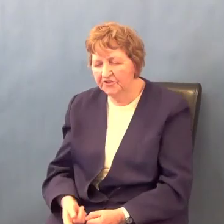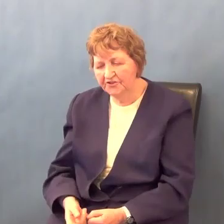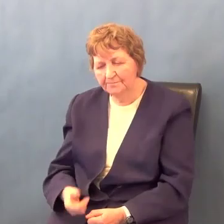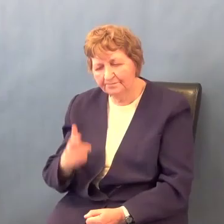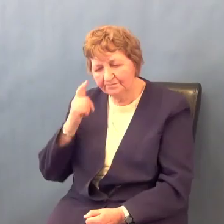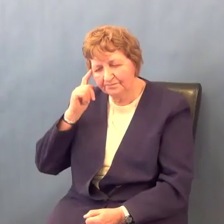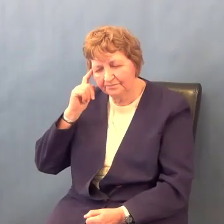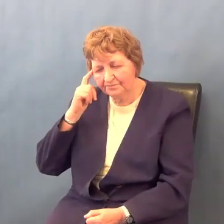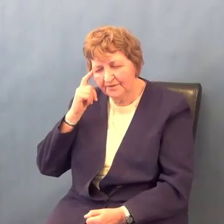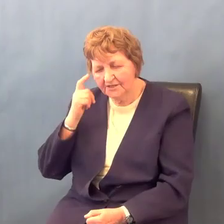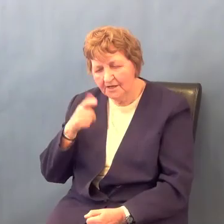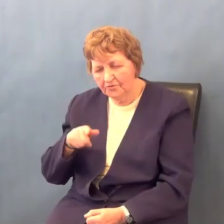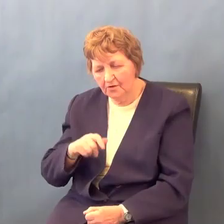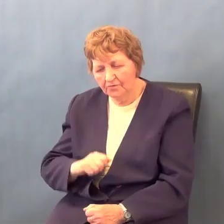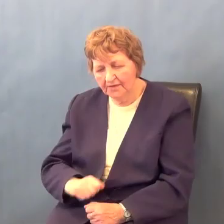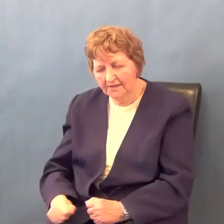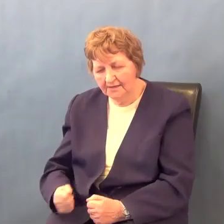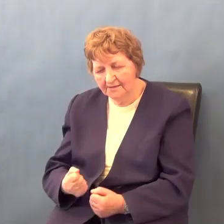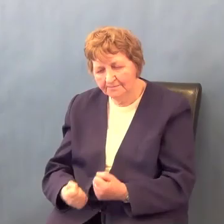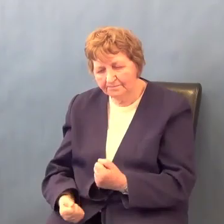Myślę, że to jest trudne.